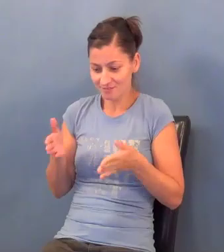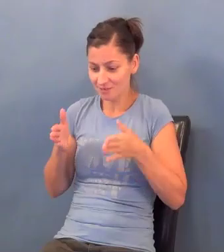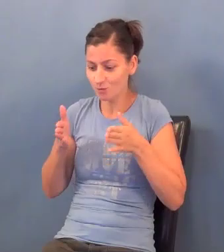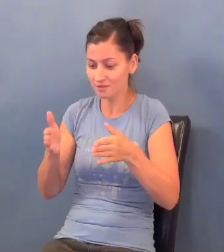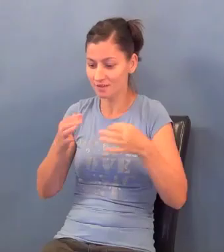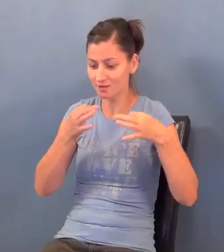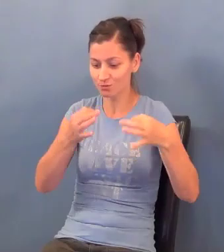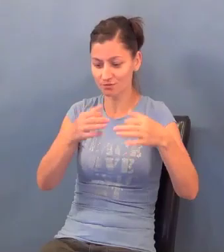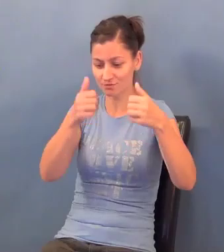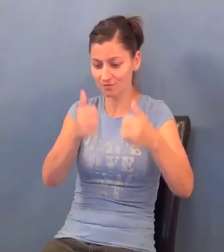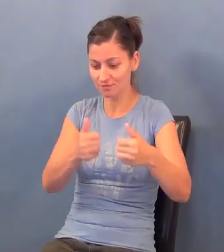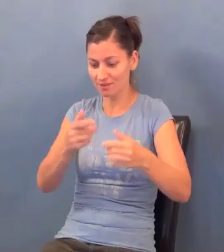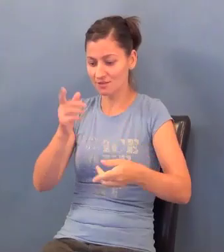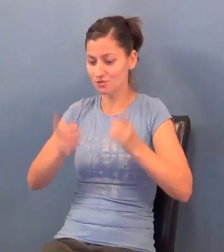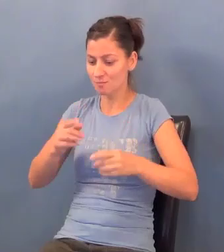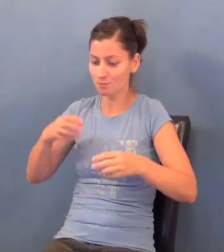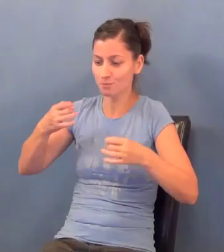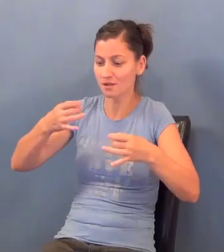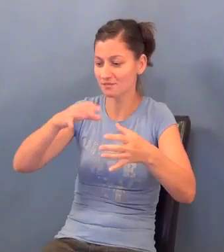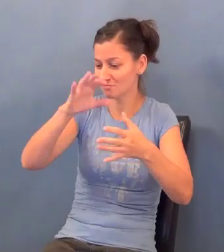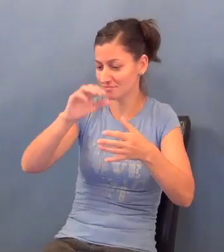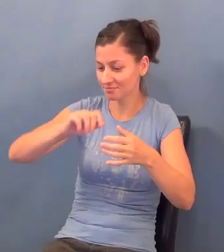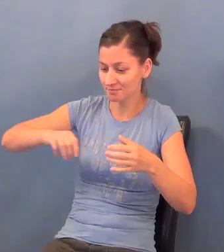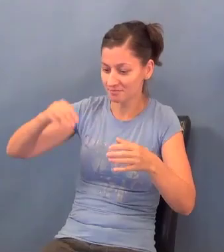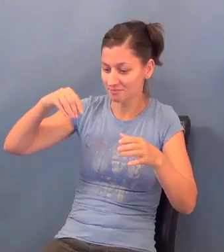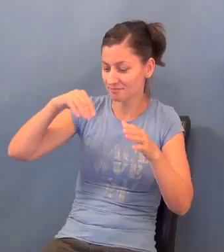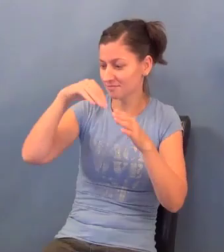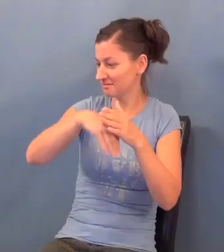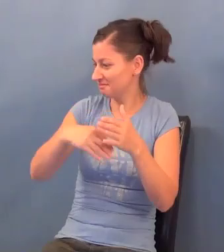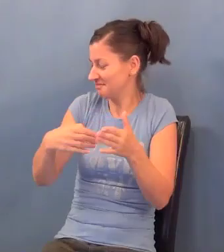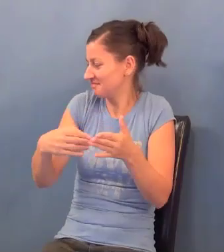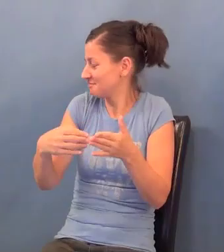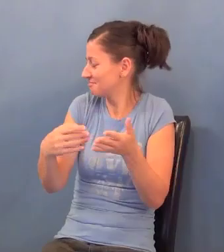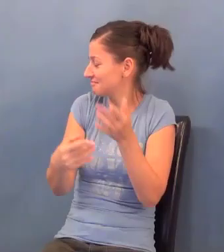Na ulicy stoi auto, można szybko biec i w nie uderzyć?